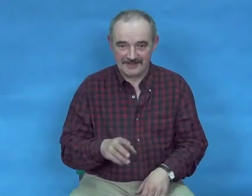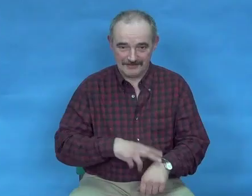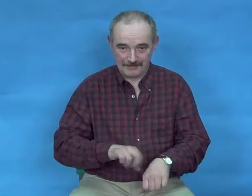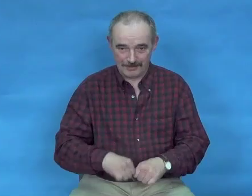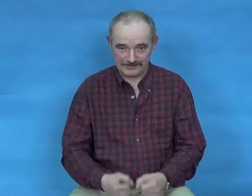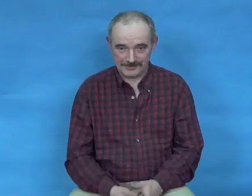Zegar zepsuty.